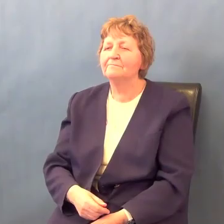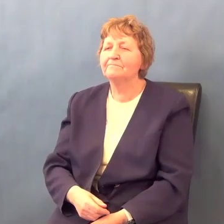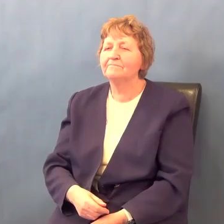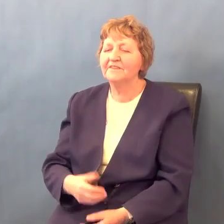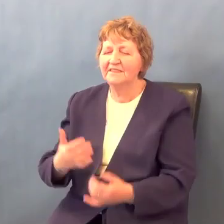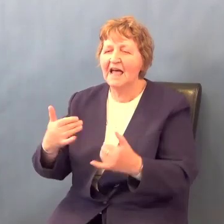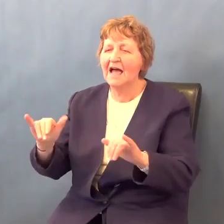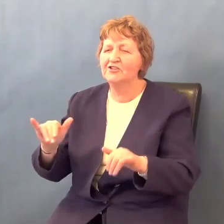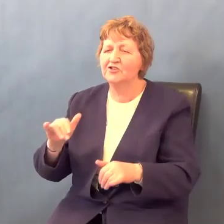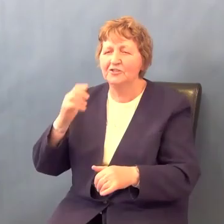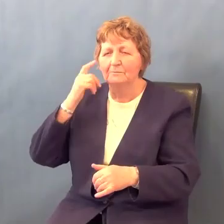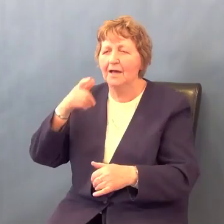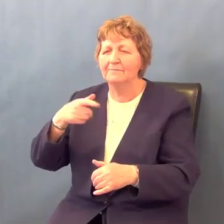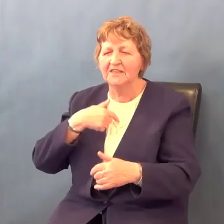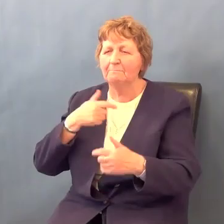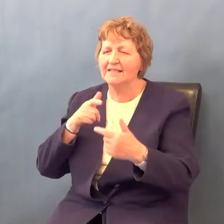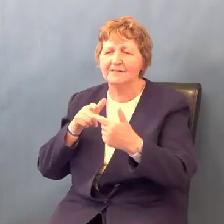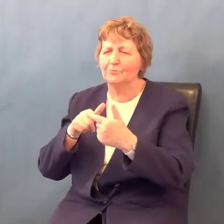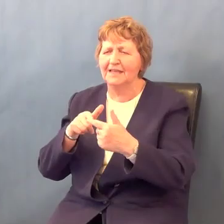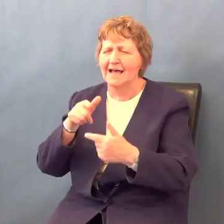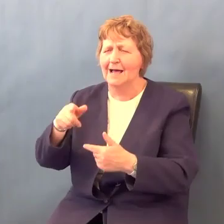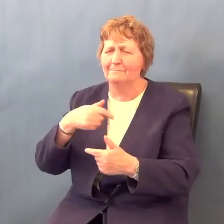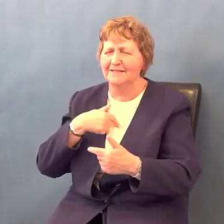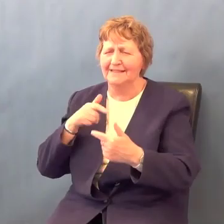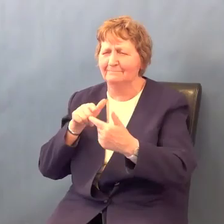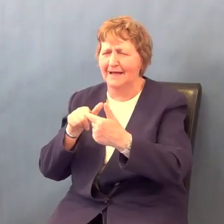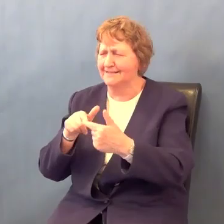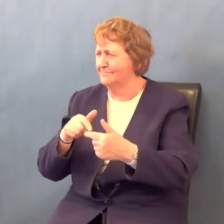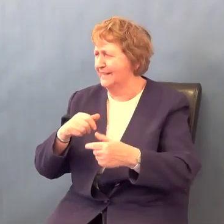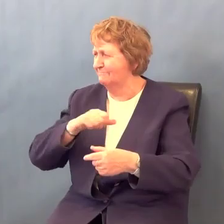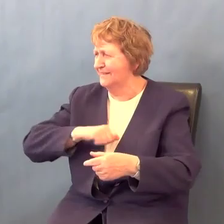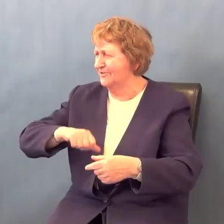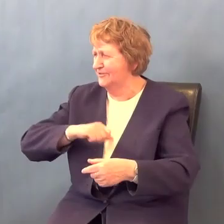Inaczej myślę, nie pasuje, my nie pasujemy do siebie.